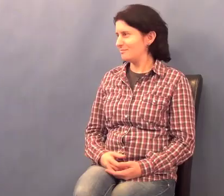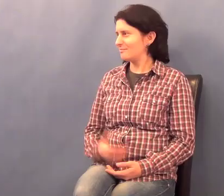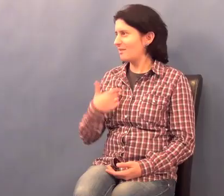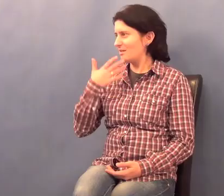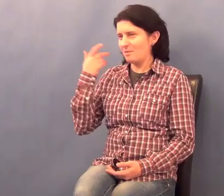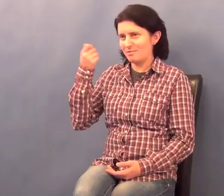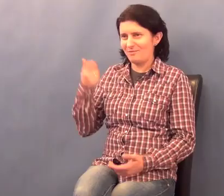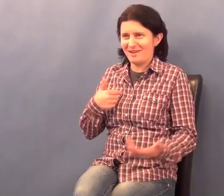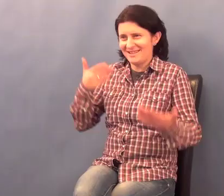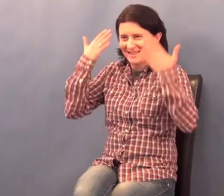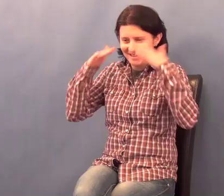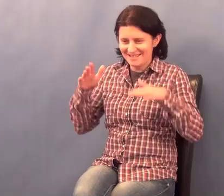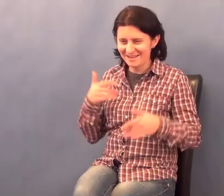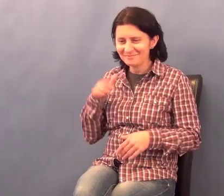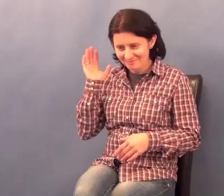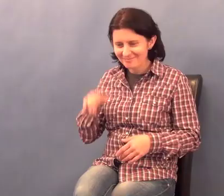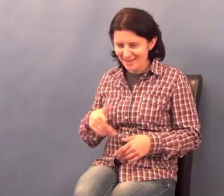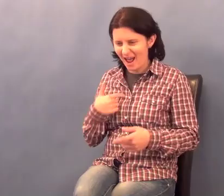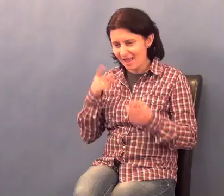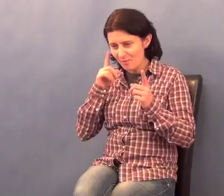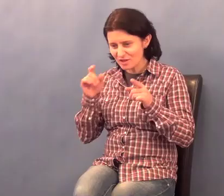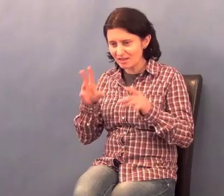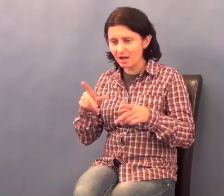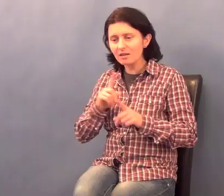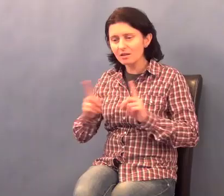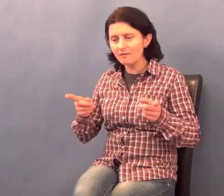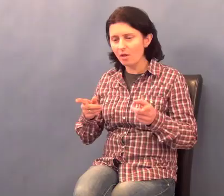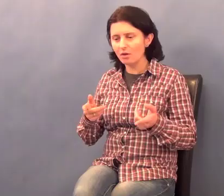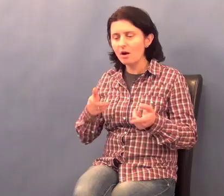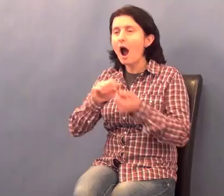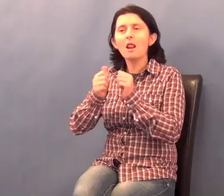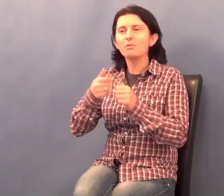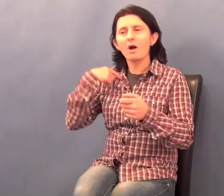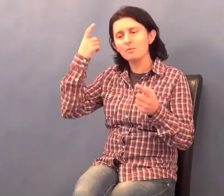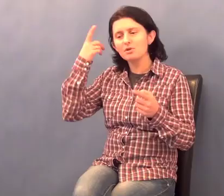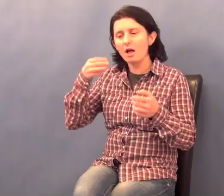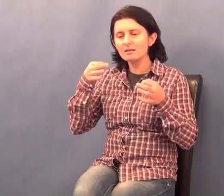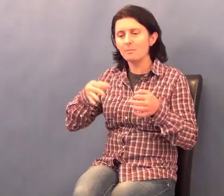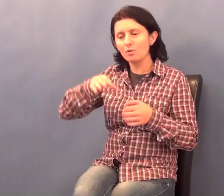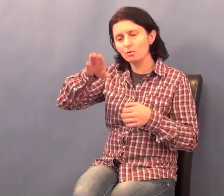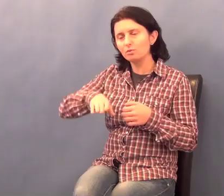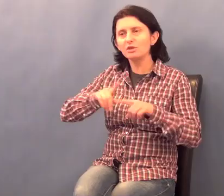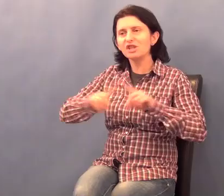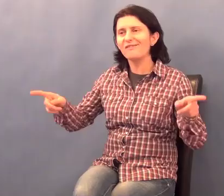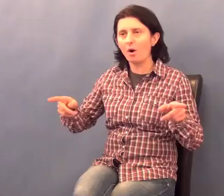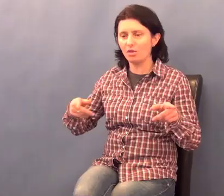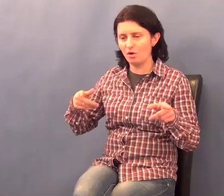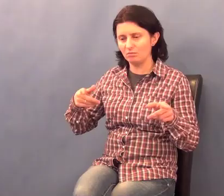Nie mam prawa jazdy i na tym się nie znam, ale dobra, ja uważam, że tak, nie wolno, albo myślę, że nie wolno parkować samochodu.